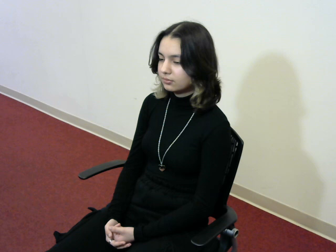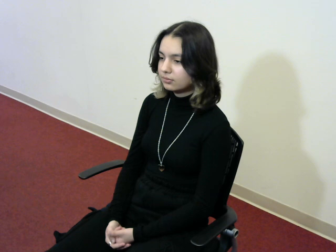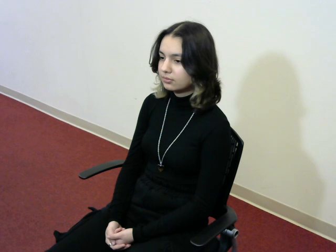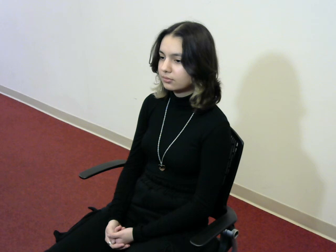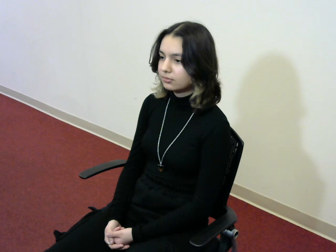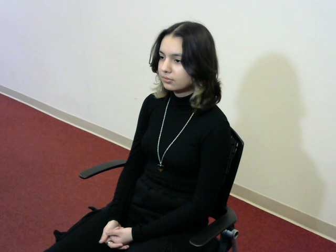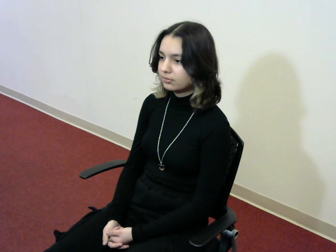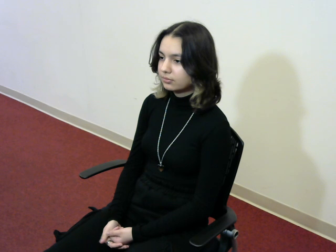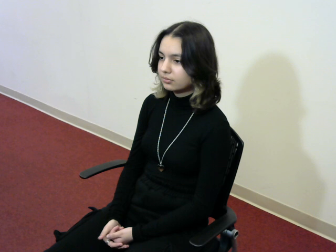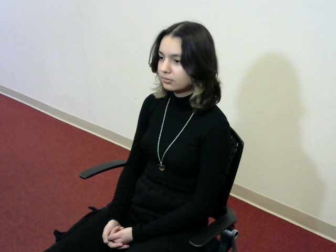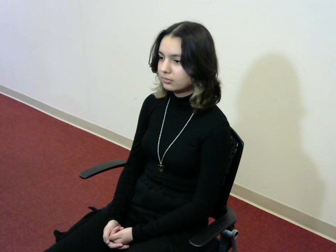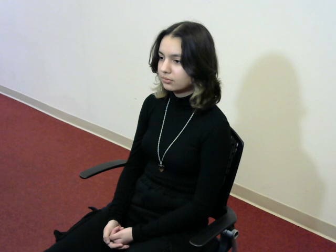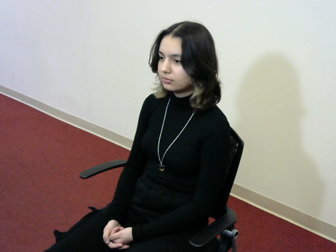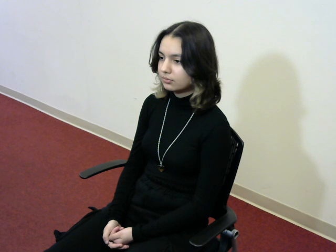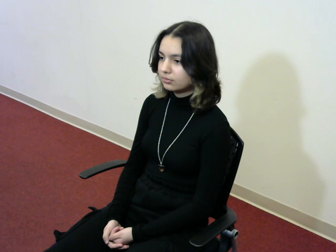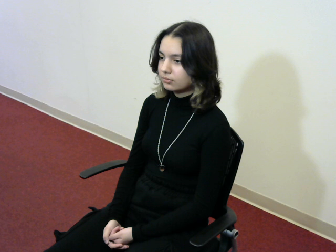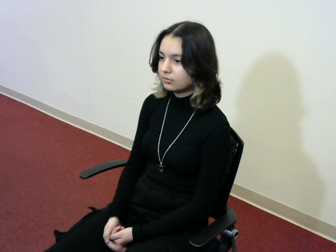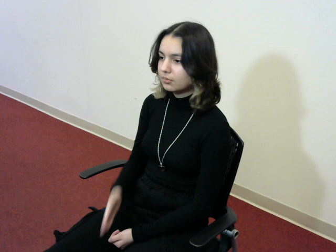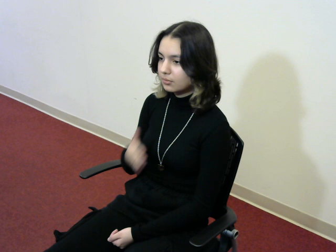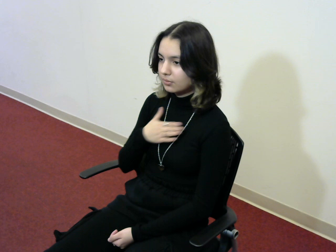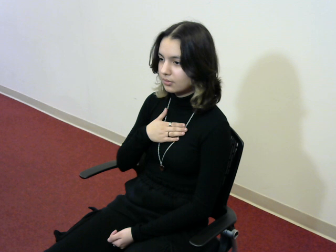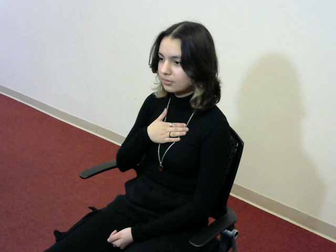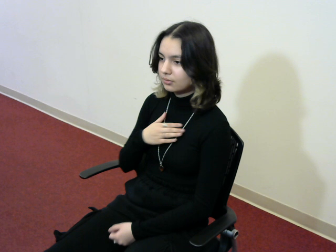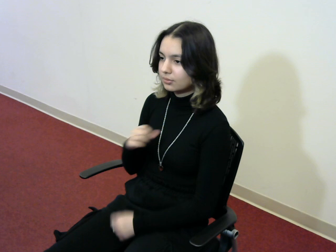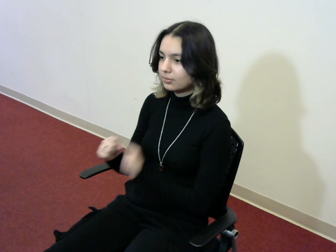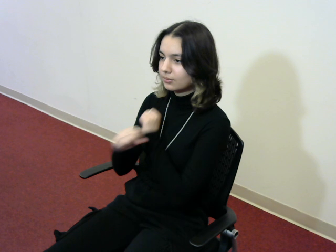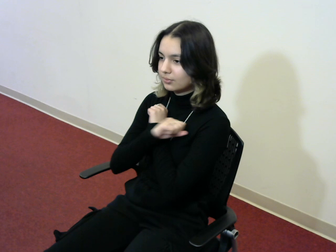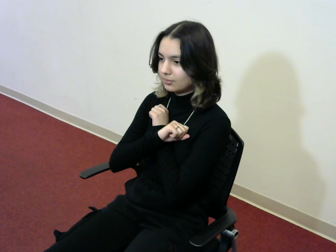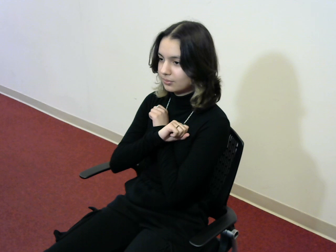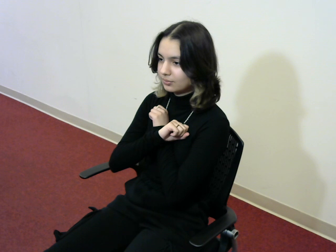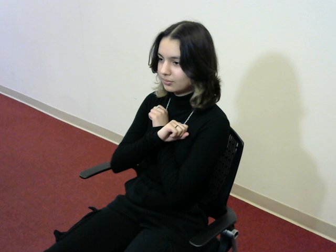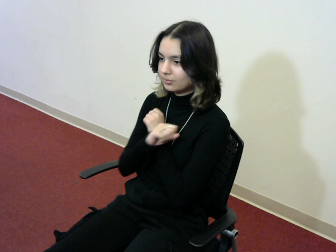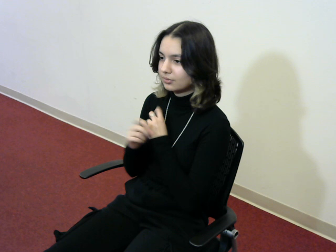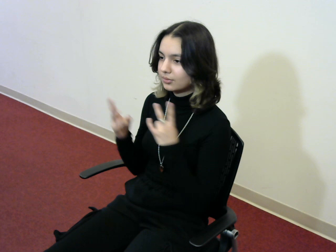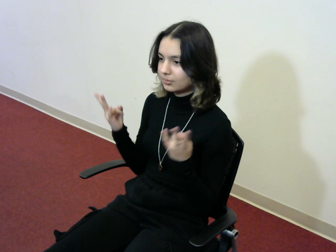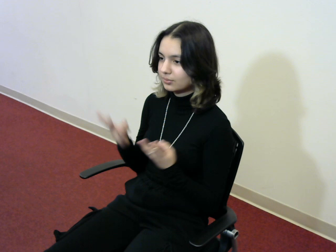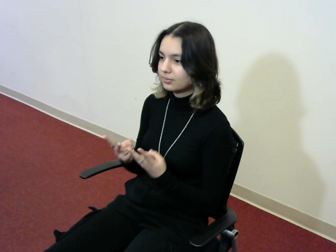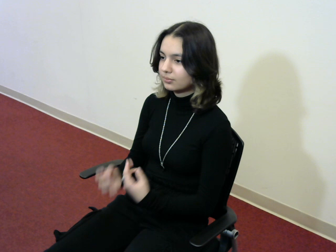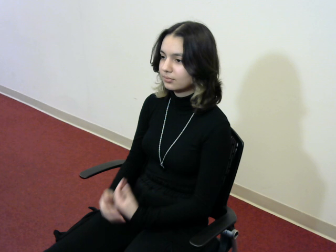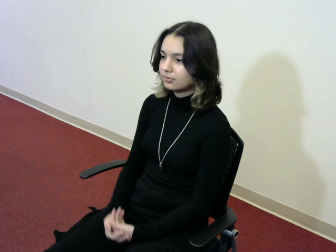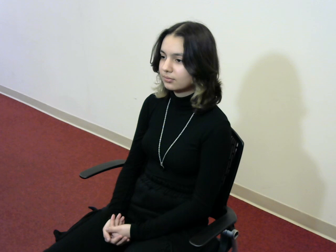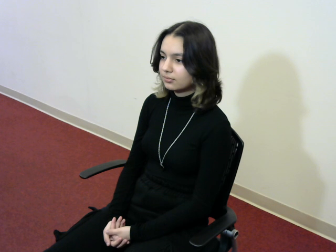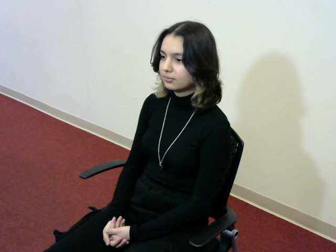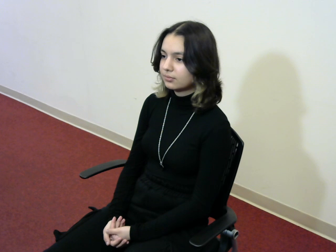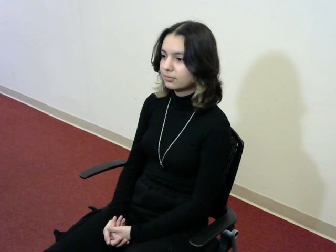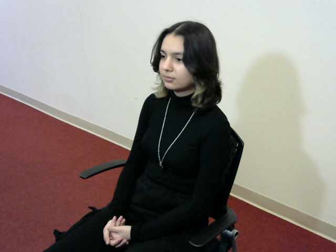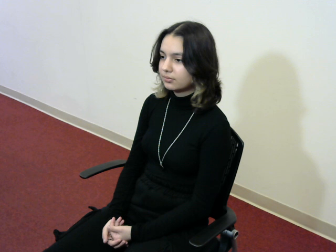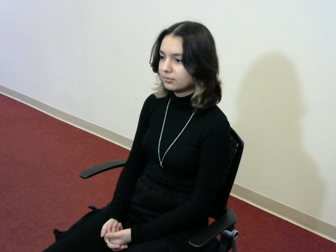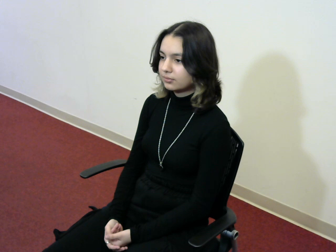Mənə istirahət etmək lazımdır